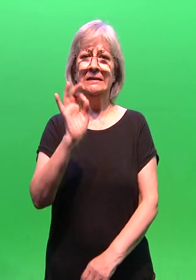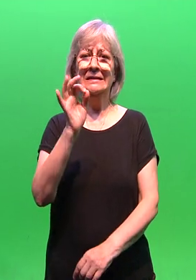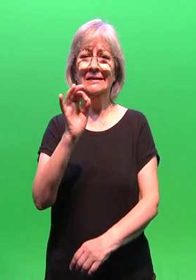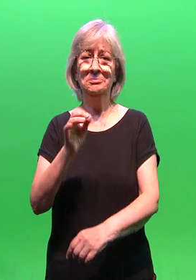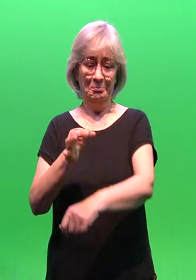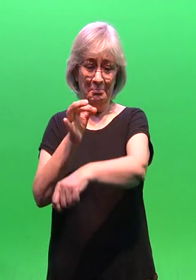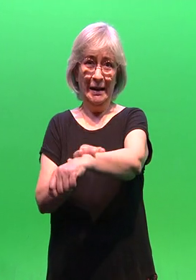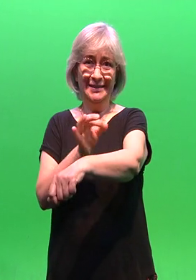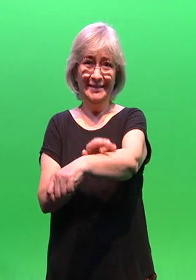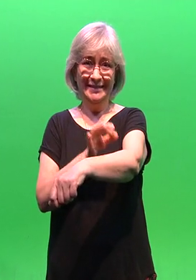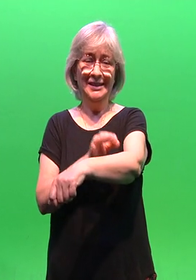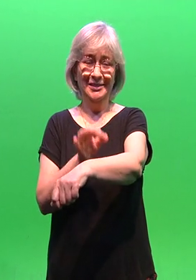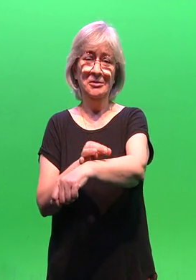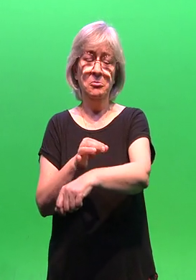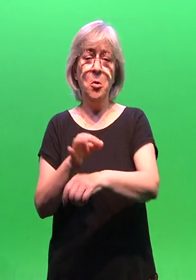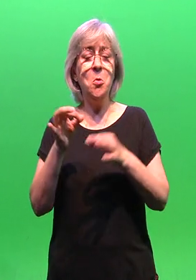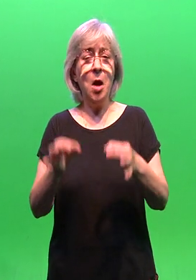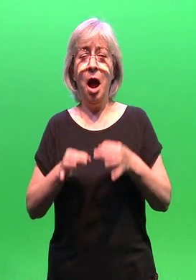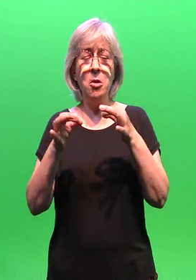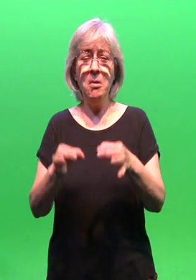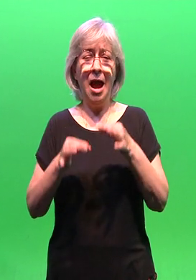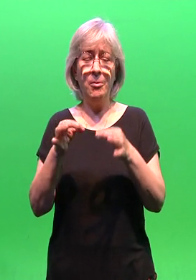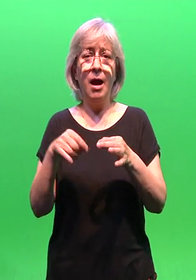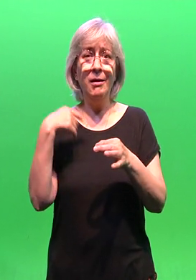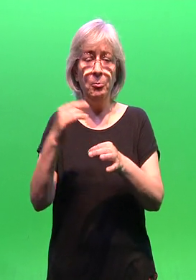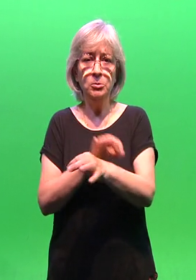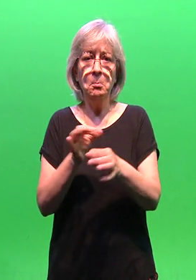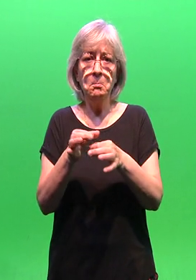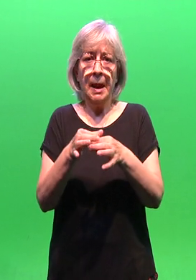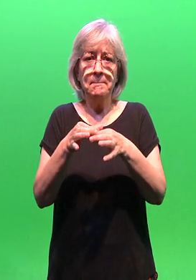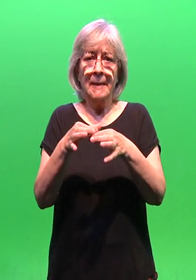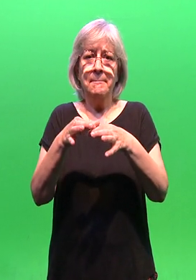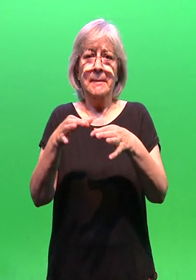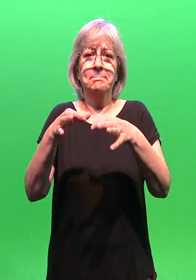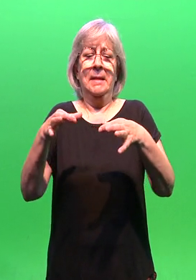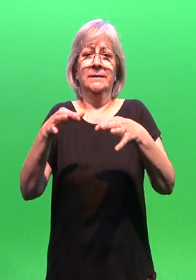Sí, tenia unes taques que estaven sempre igual, però han crescut.